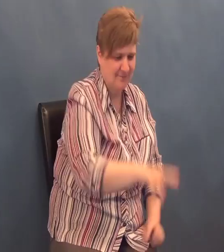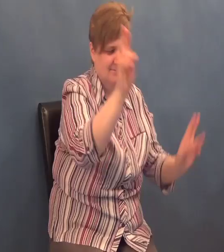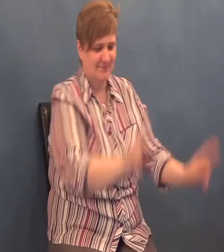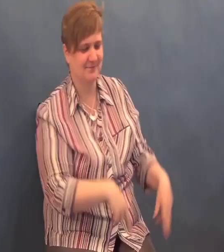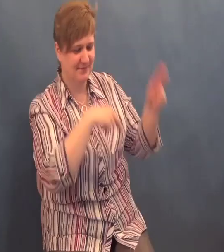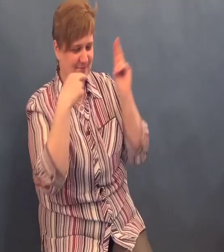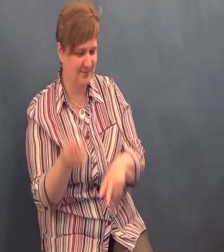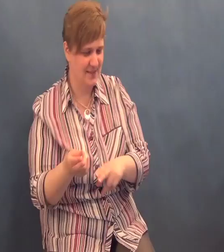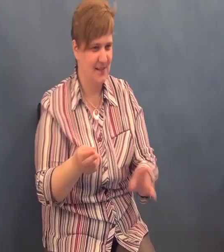Następny.